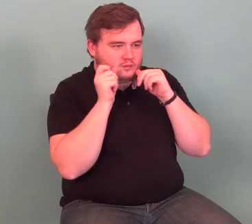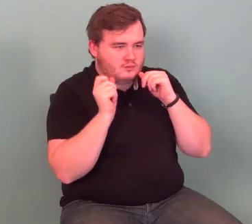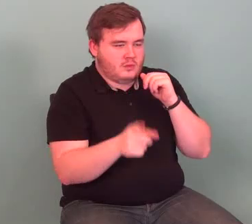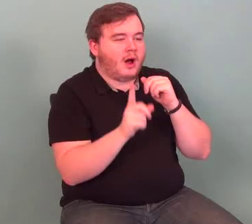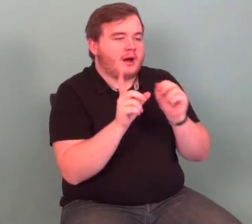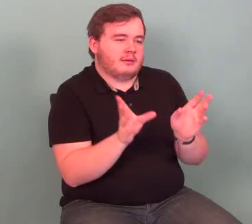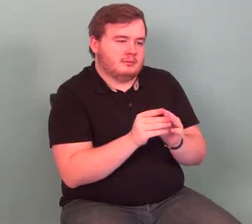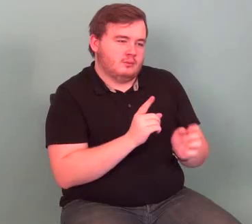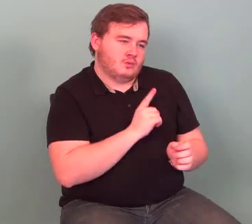A tam jest zakochana para.